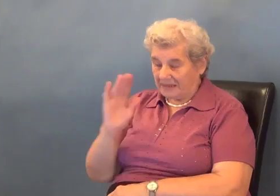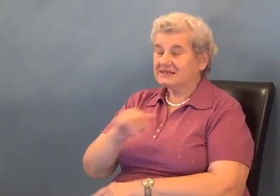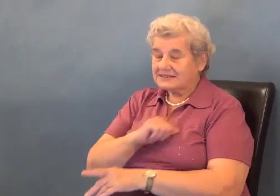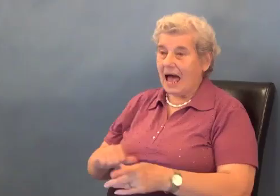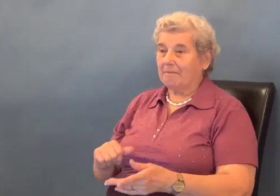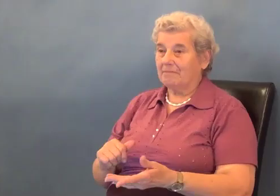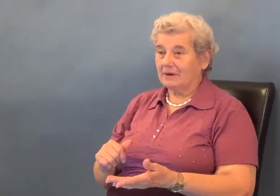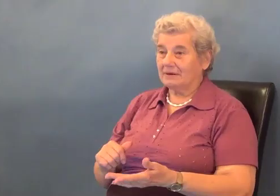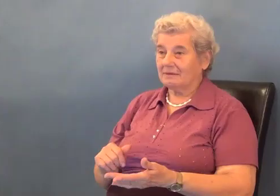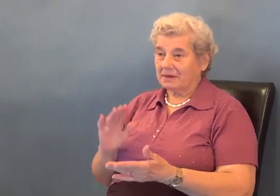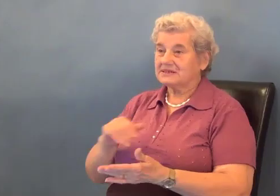Będzie sam.